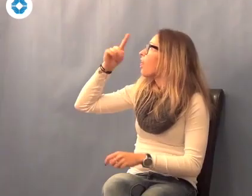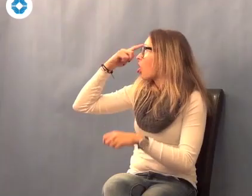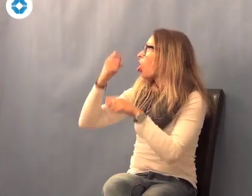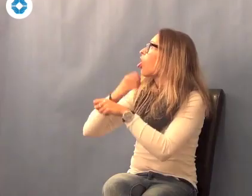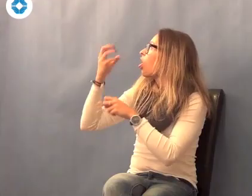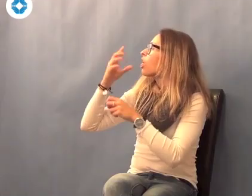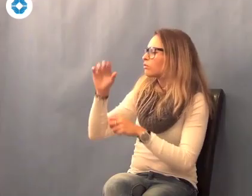Dureń, zrywa gruszki.